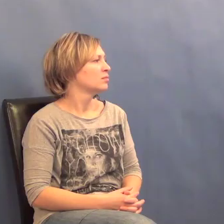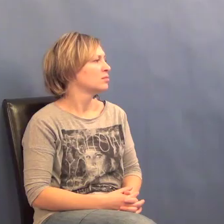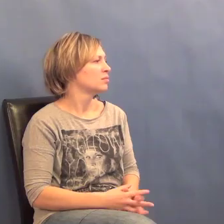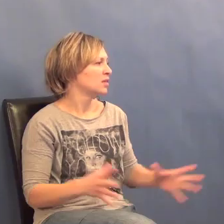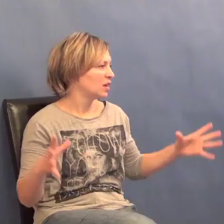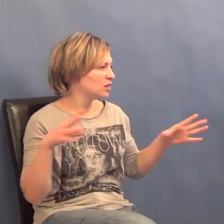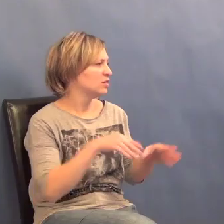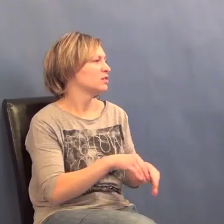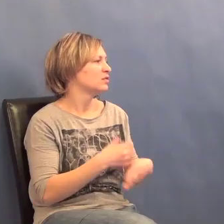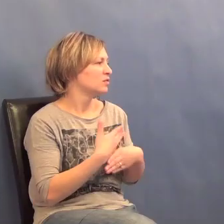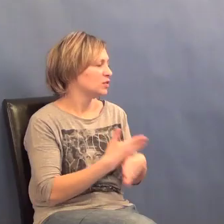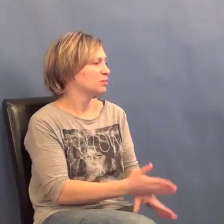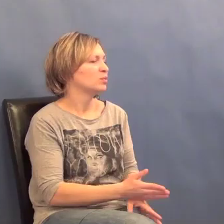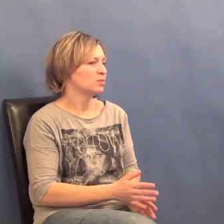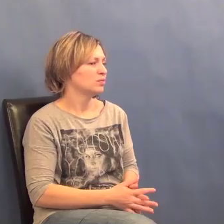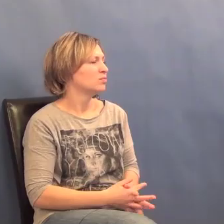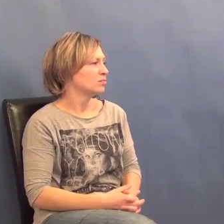Razem i podzielić się.